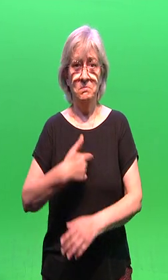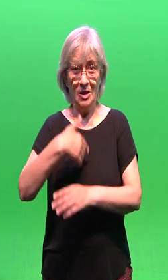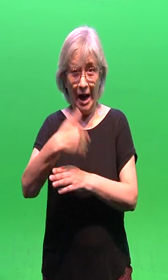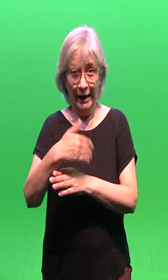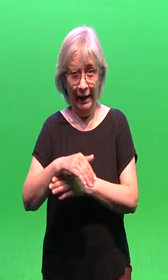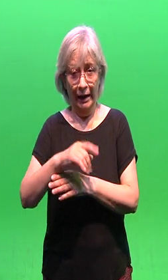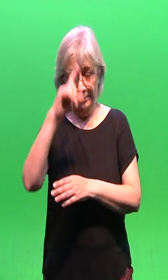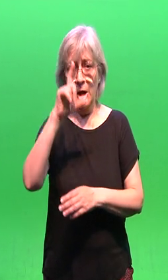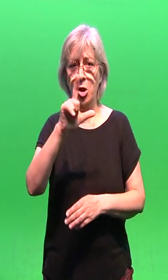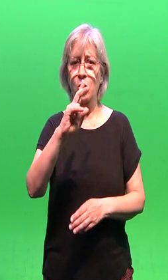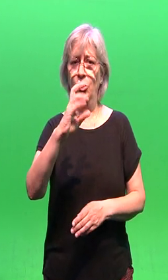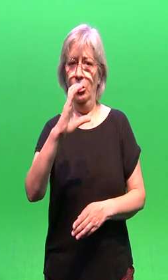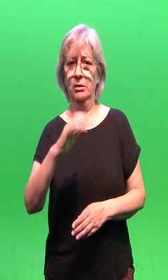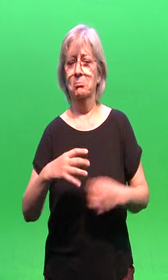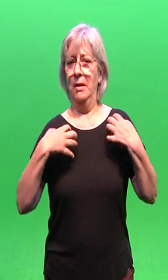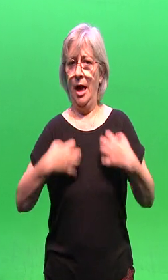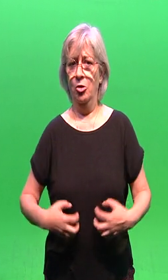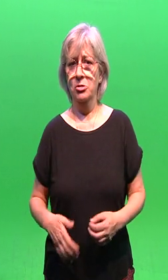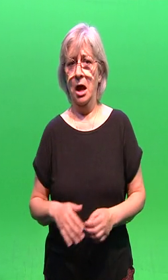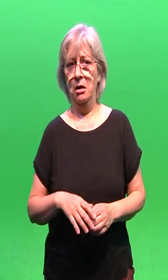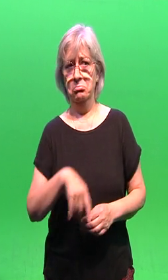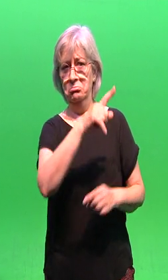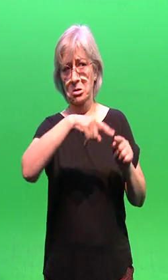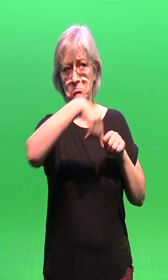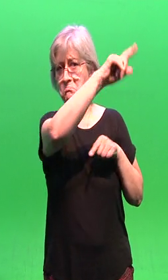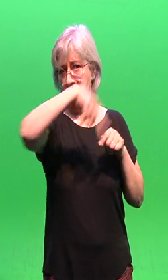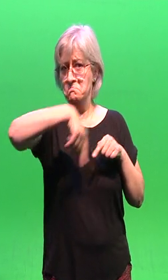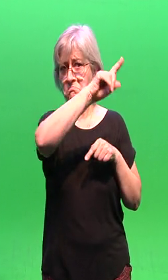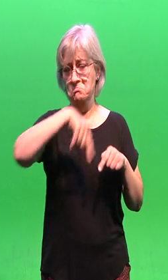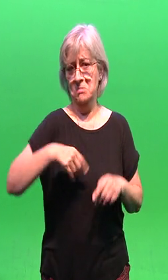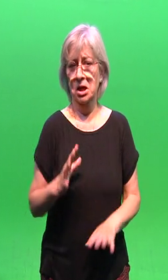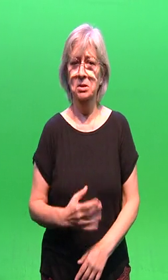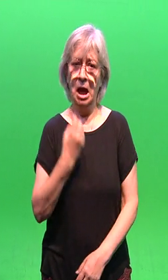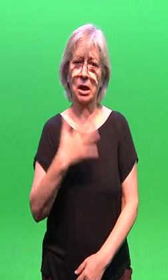La meva adreça? Carrer Luc, a Badalona, és a prop, s'hi va fàcilment.